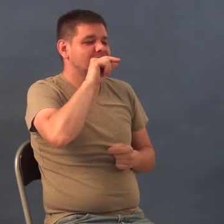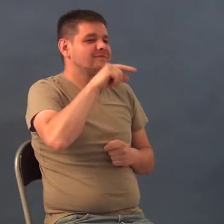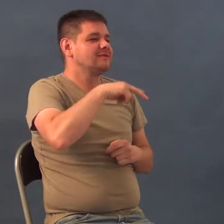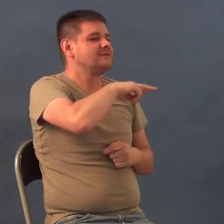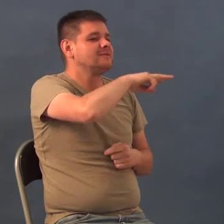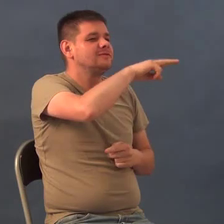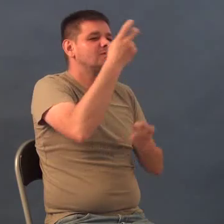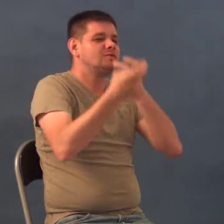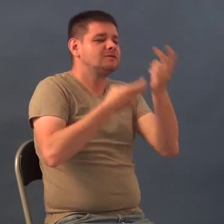Kot rozgląda się, szuka.